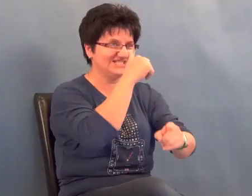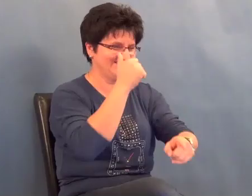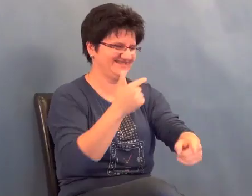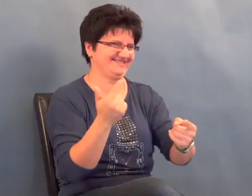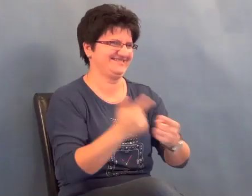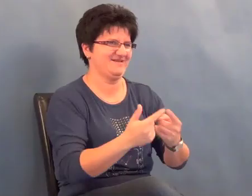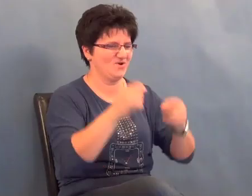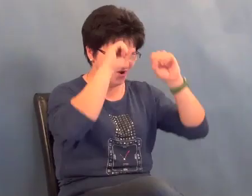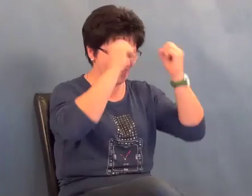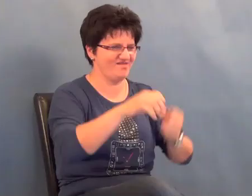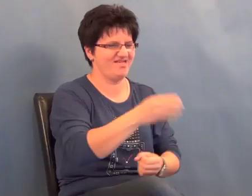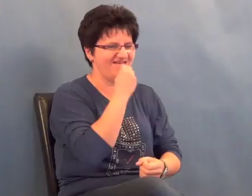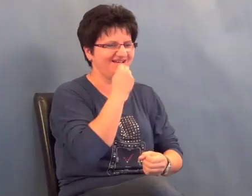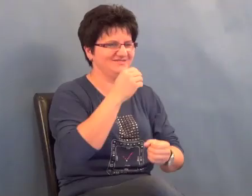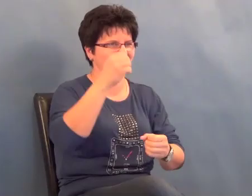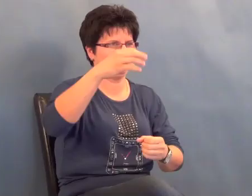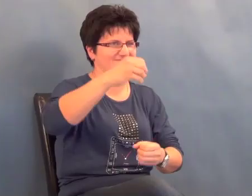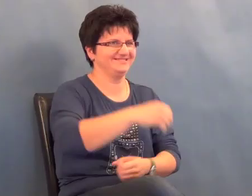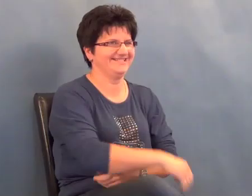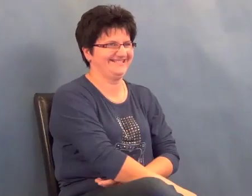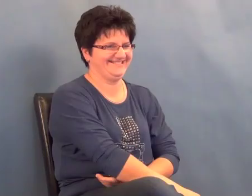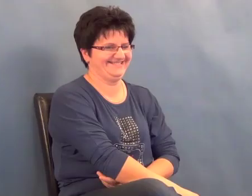Ale świnia nie pasuje, krowa to je.